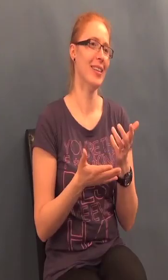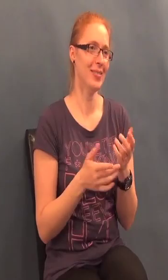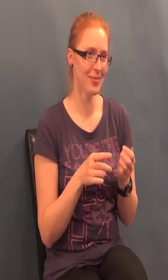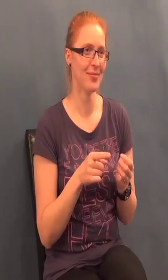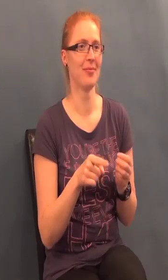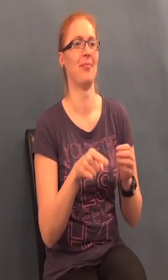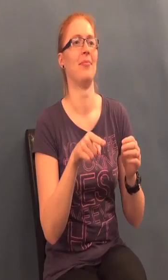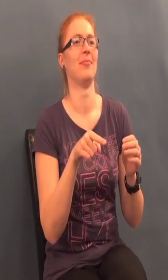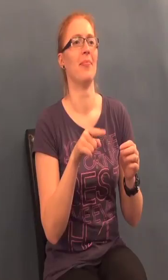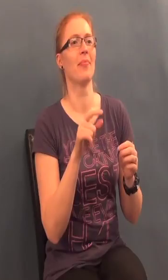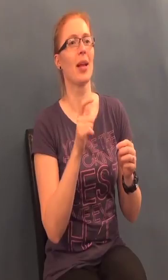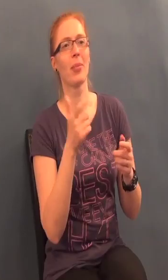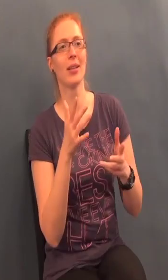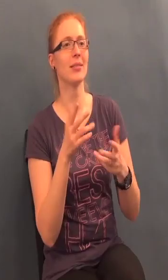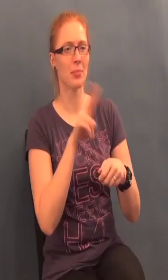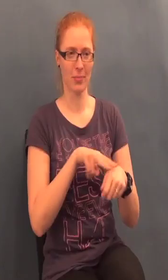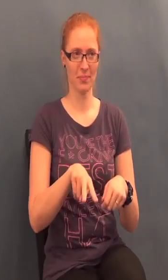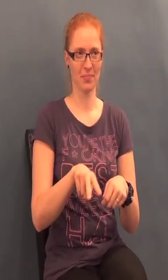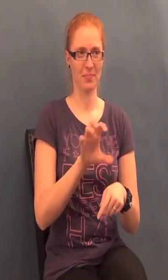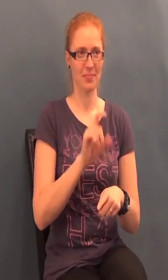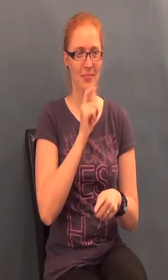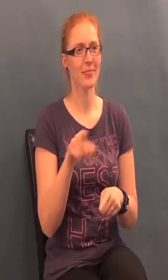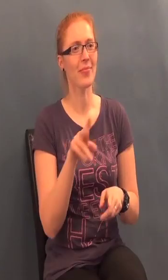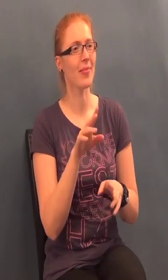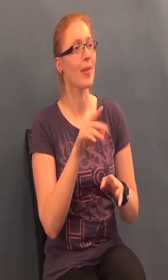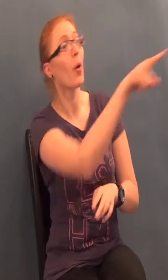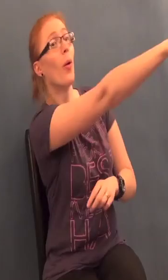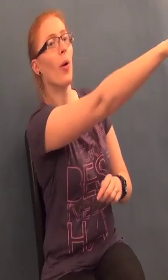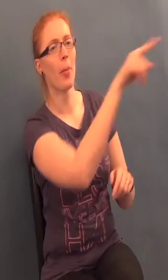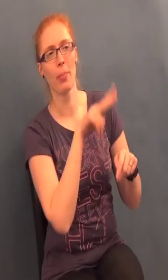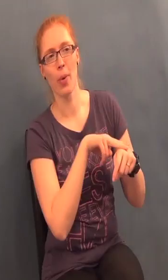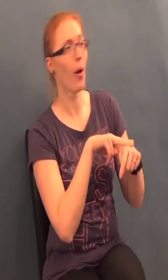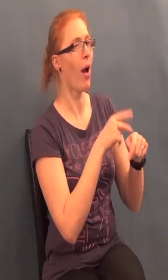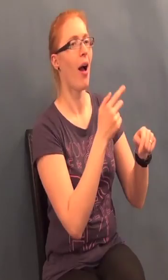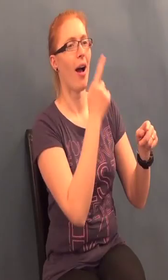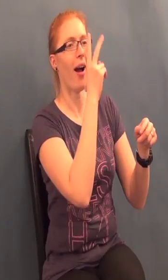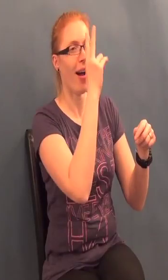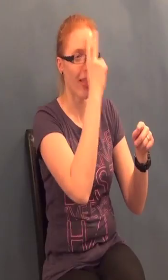Chłopiec odwraca uwagę policjanta, pokazując coś w oddali.